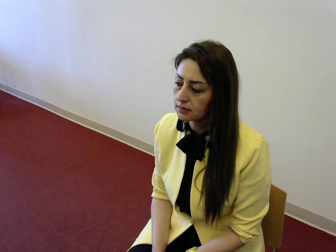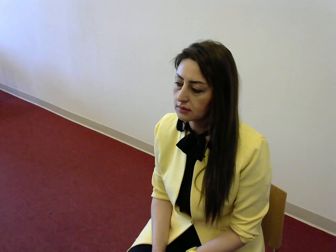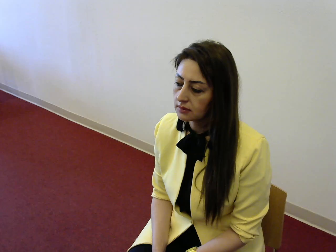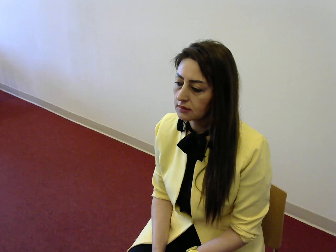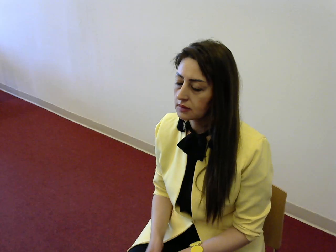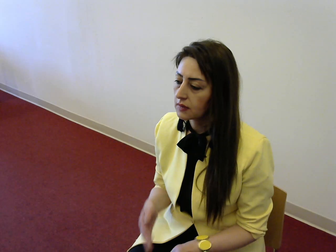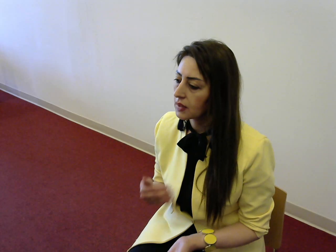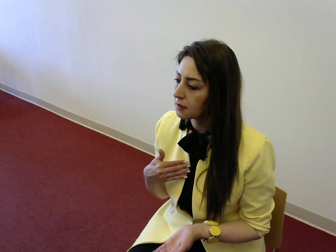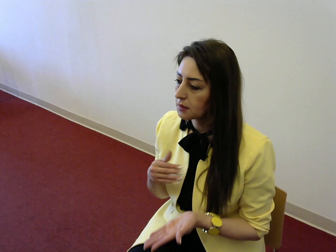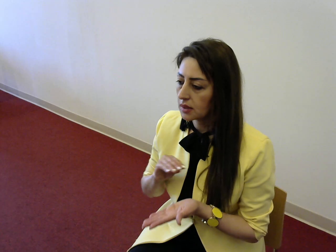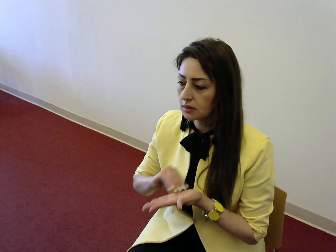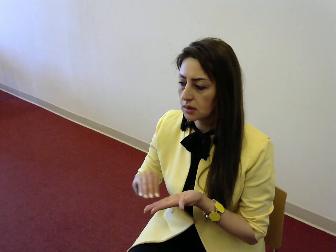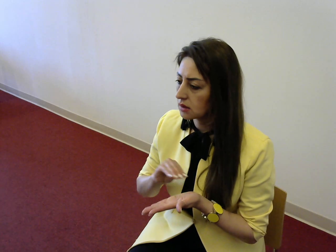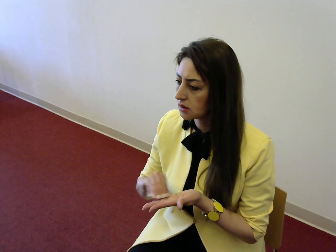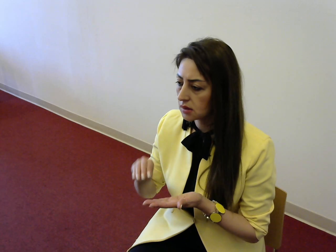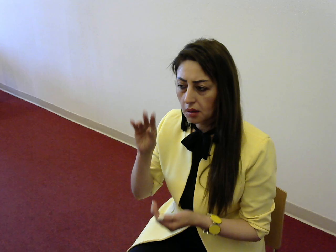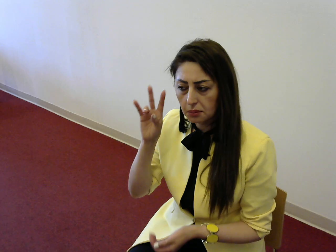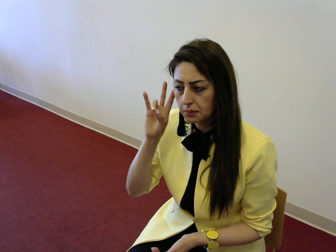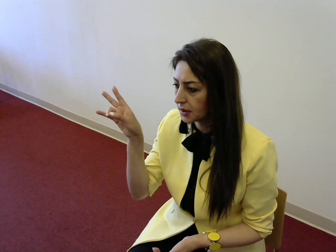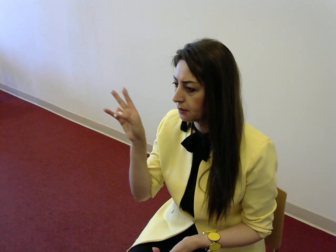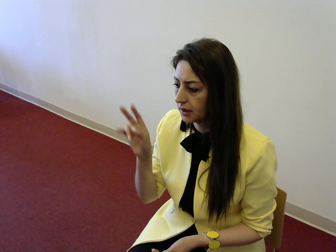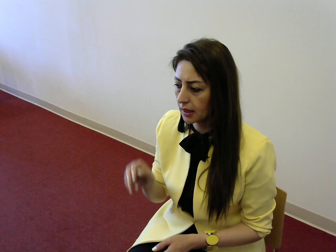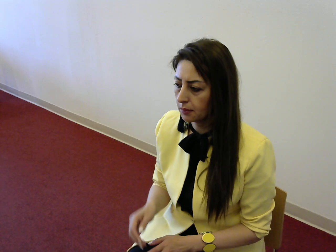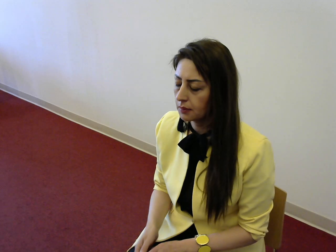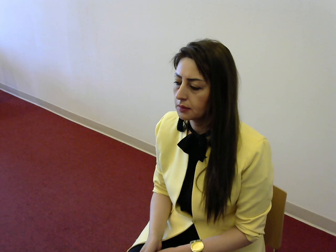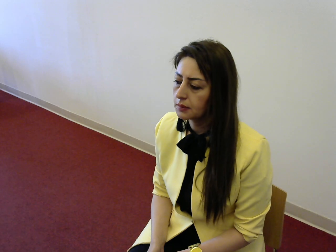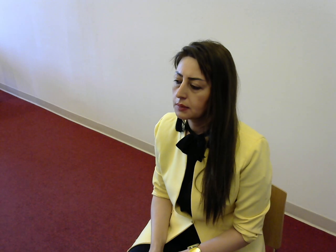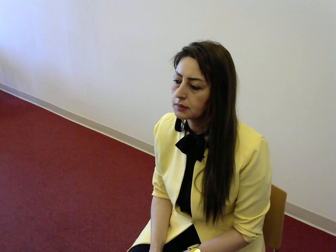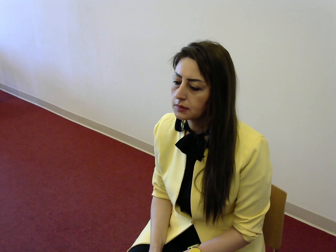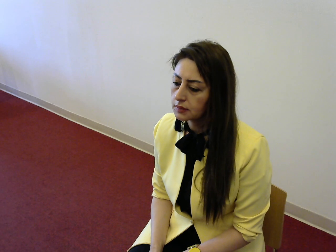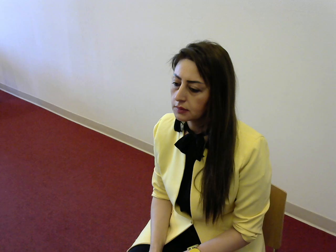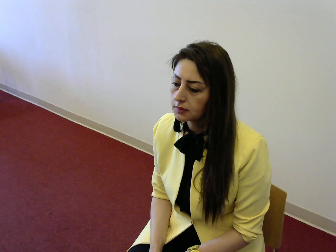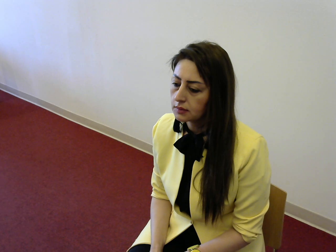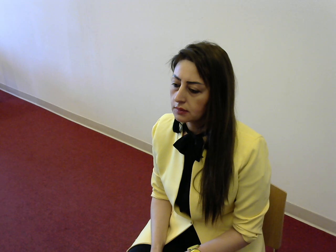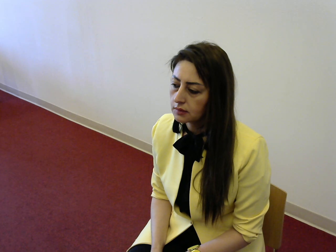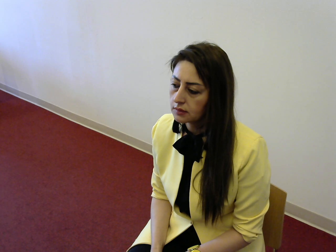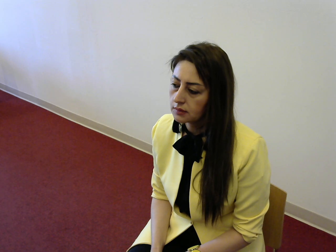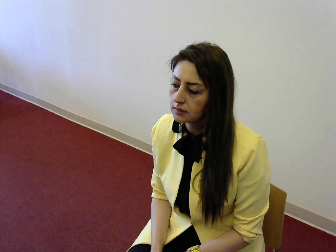Mən yaza bilmirəm